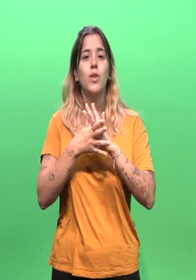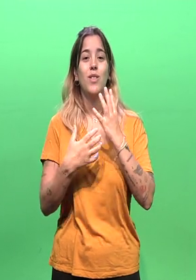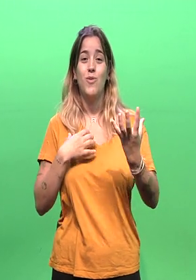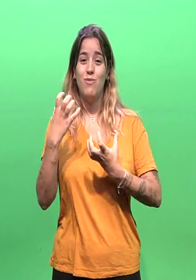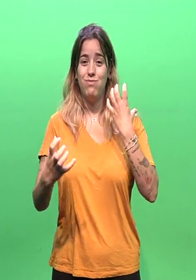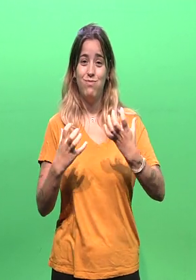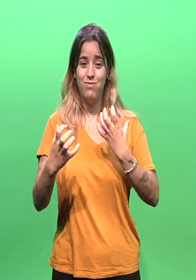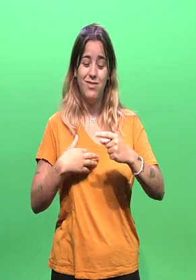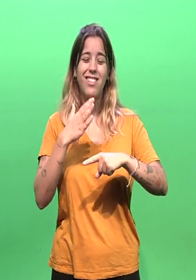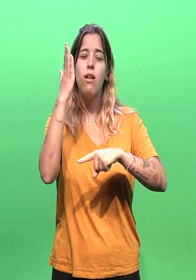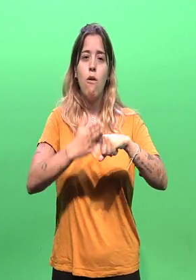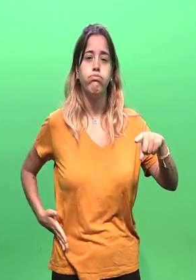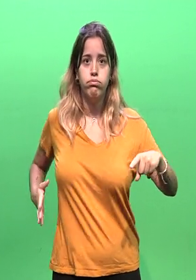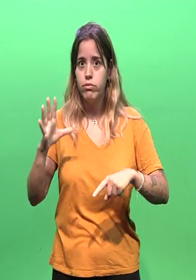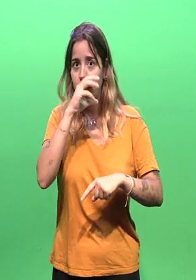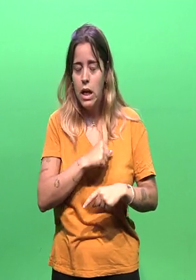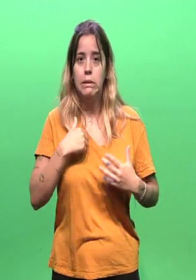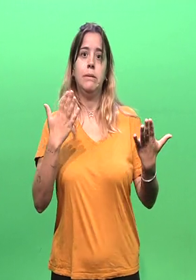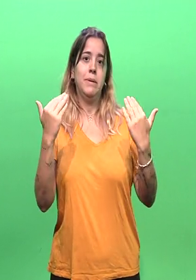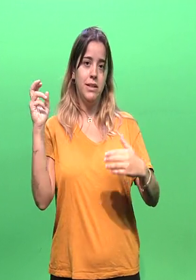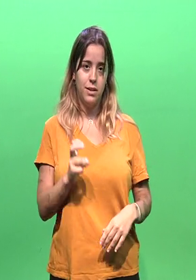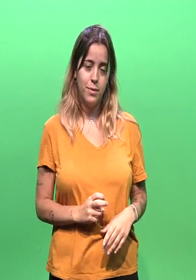Perquè estava cuinant i m'he tallat el dit sense voler, he vingut ràpid.